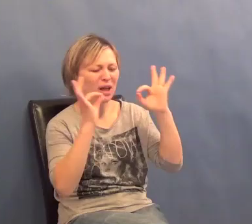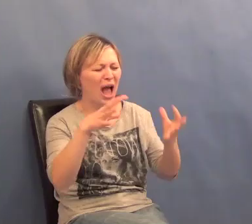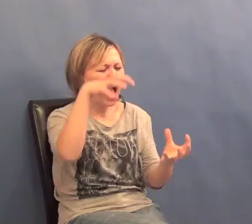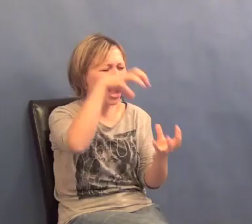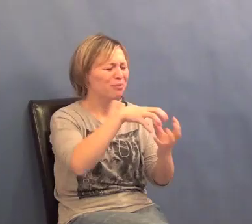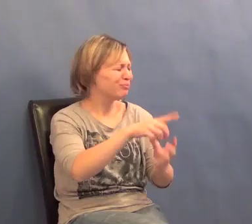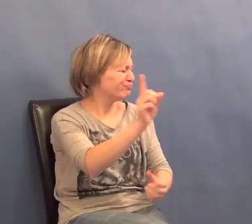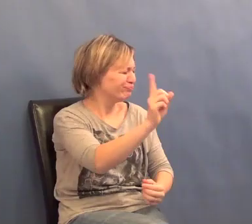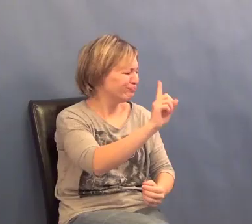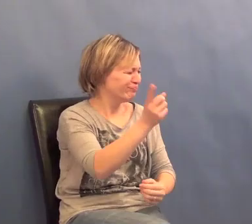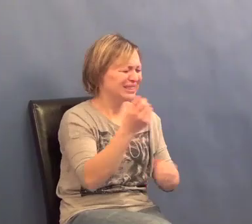A hamburger to nie.